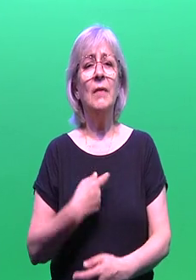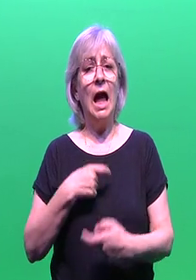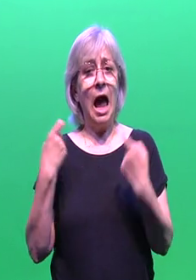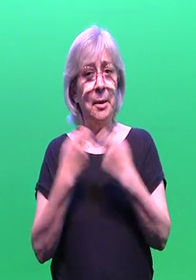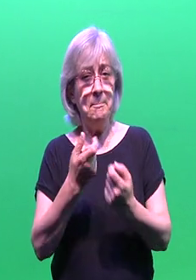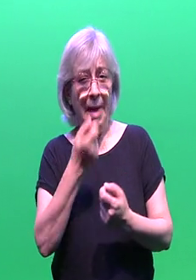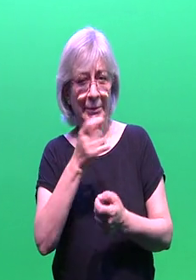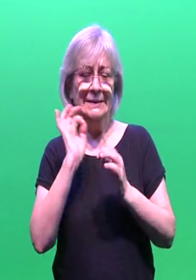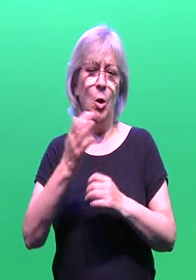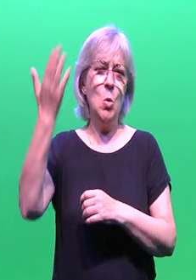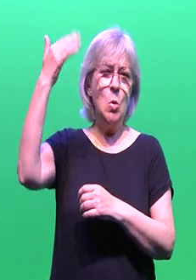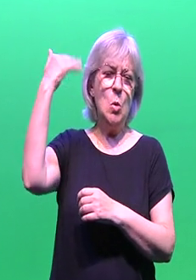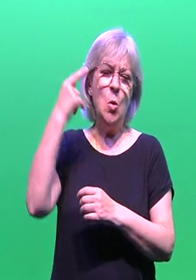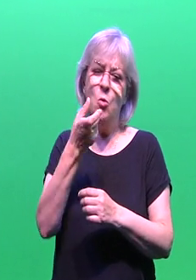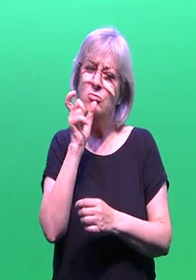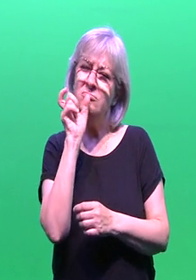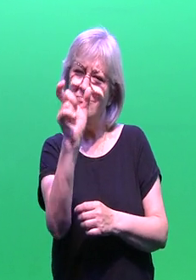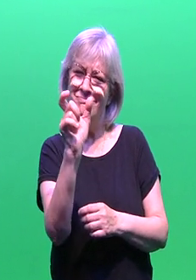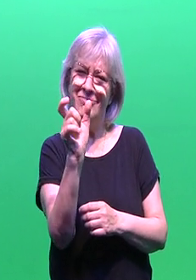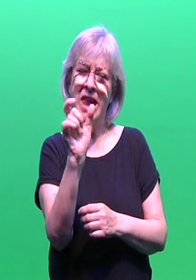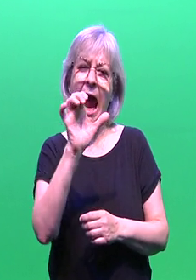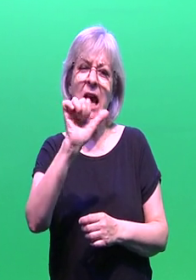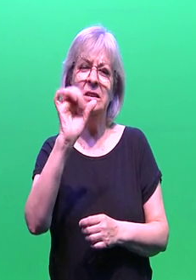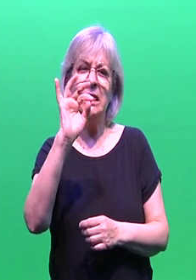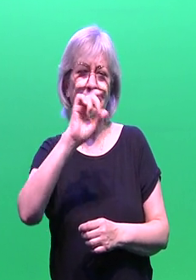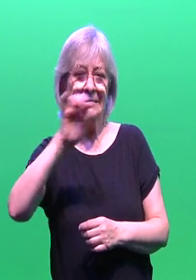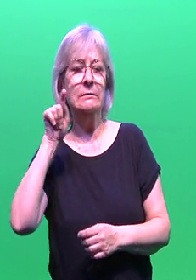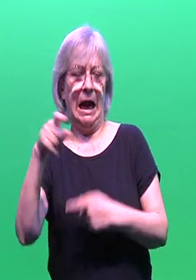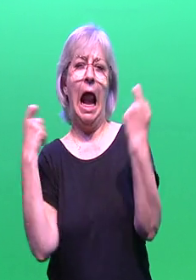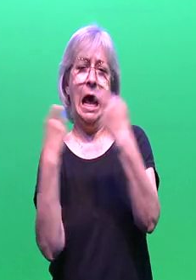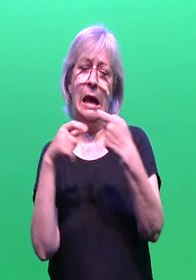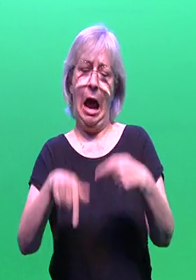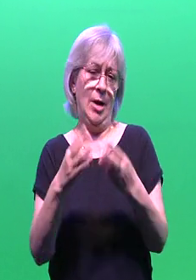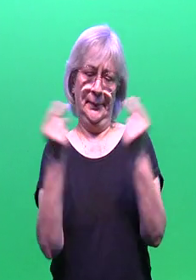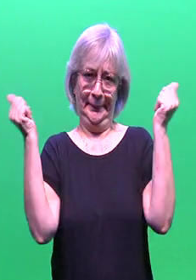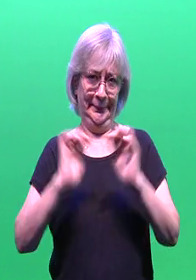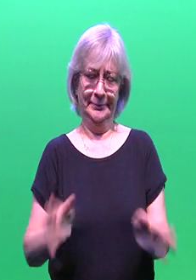Sí, fa temps tenia al·lèrgia a una pastilla, que es deia espidi alguna cosa, ara ja m'ha desaparegut l'al·lèrgia.